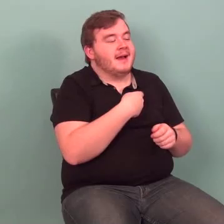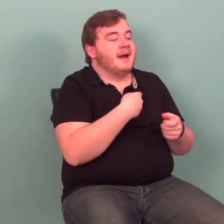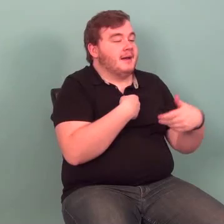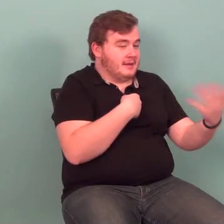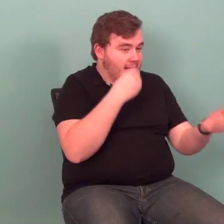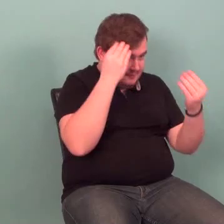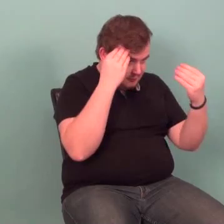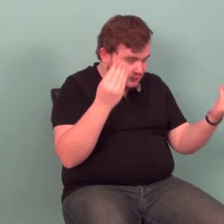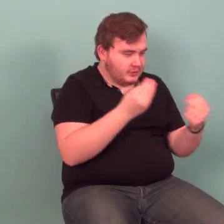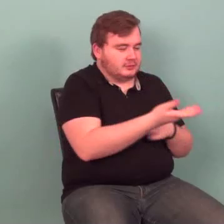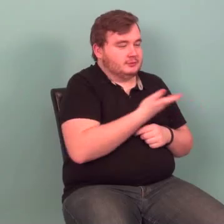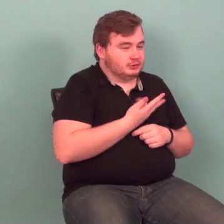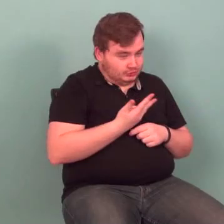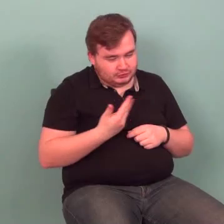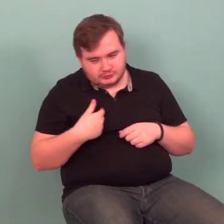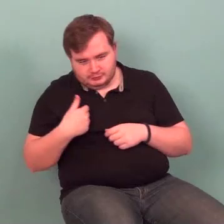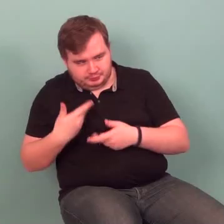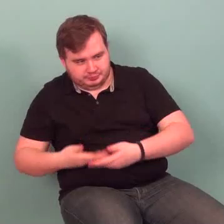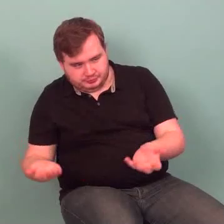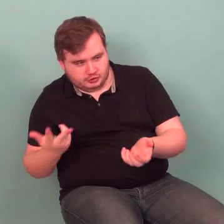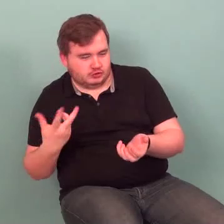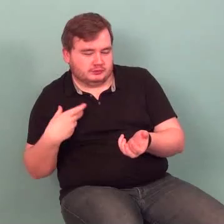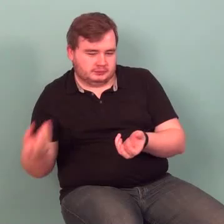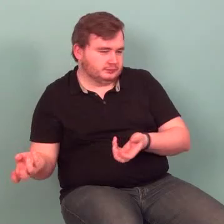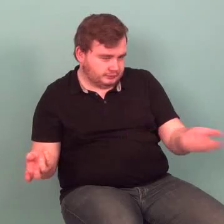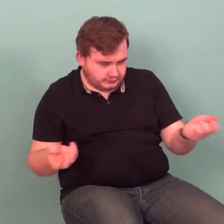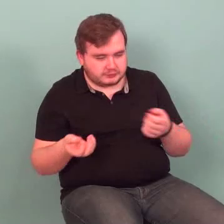Chłopiec oddał kapelusz, a w zamian dostał trzy owoce i rozdał je kolegom.